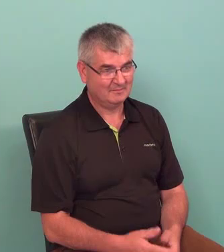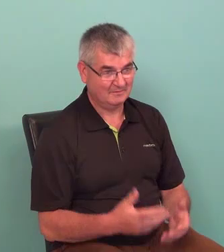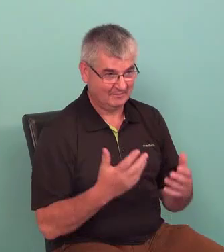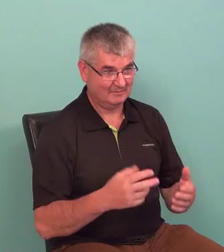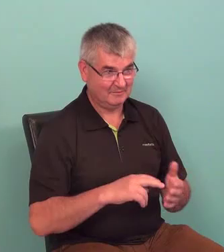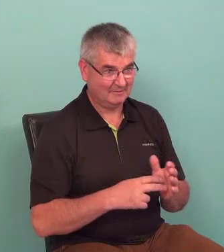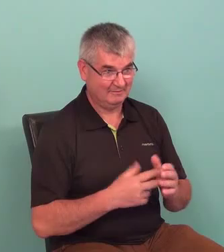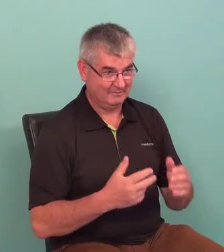Chcesz tańczyć?